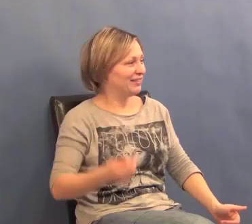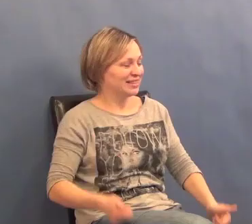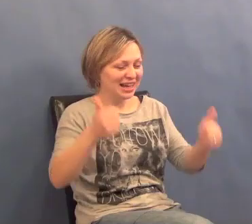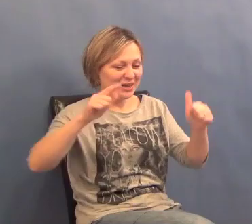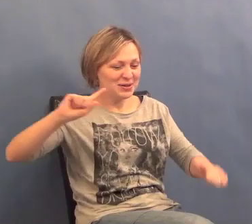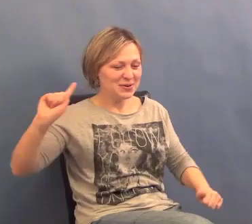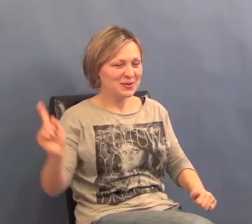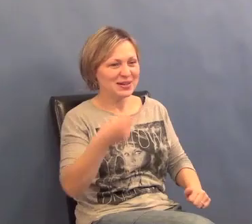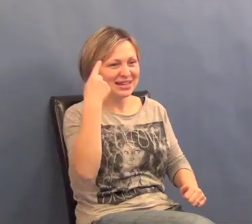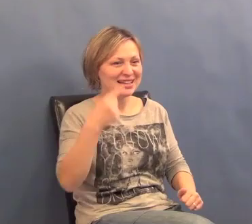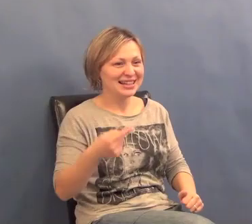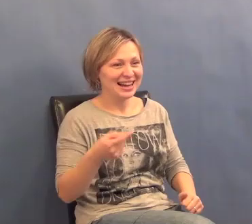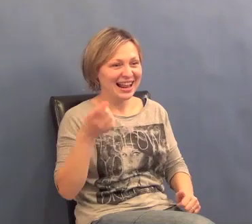Wstawać i wyjść.